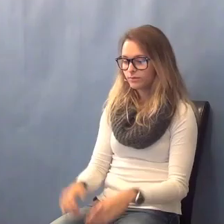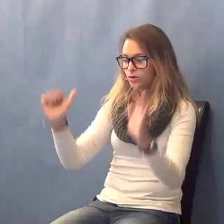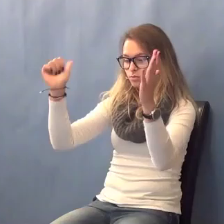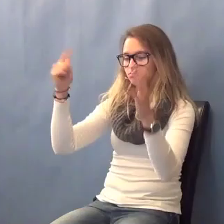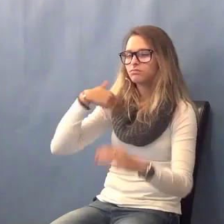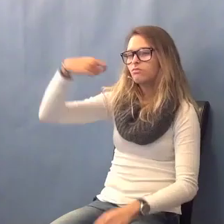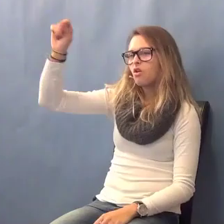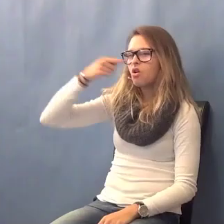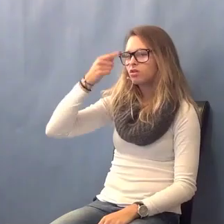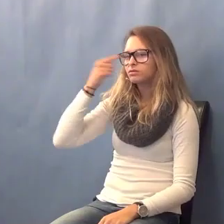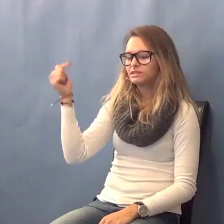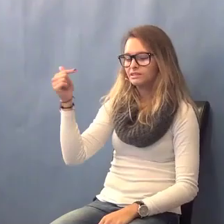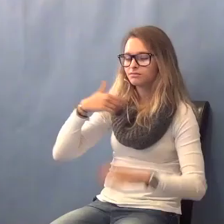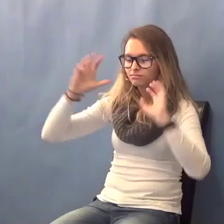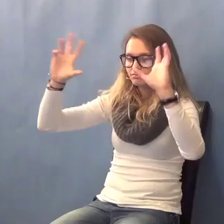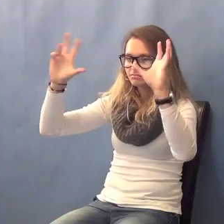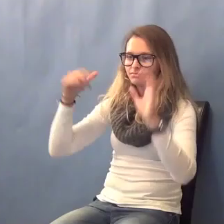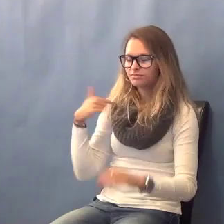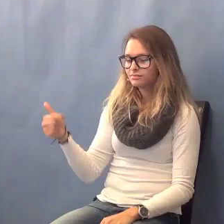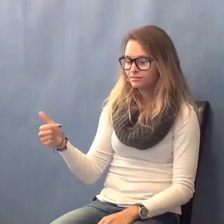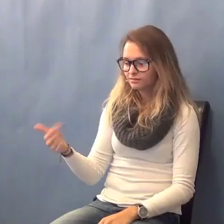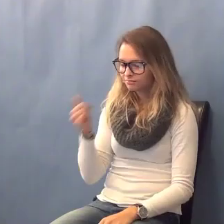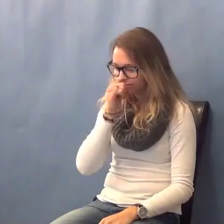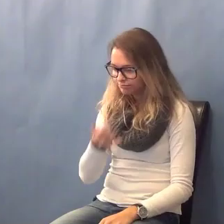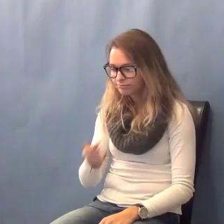Szóstego i siódmego muszę wyjechać do Olsztyna na siatkówkę.